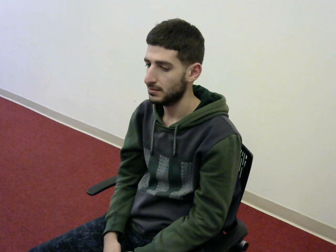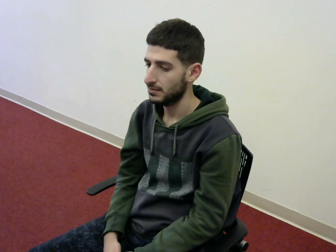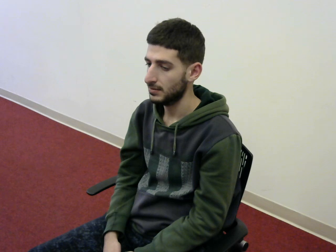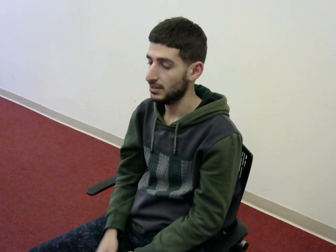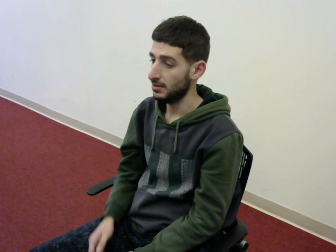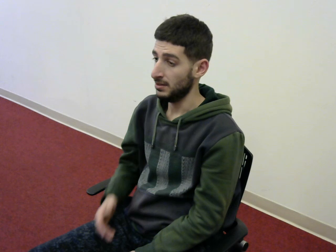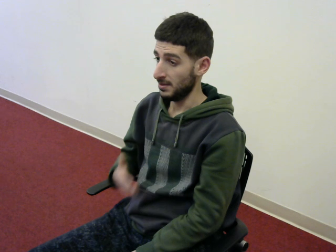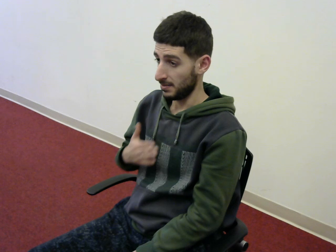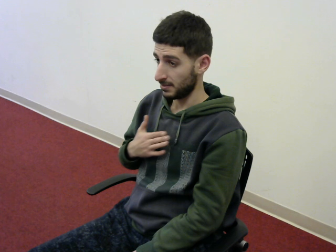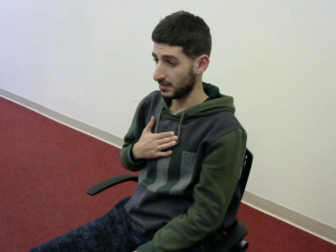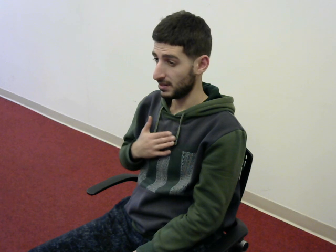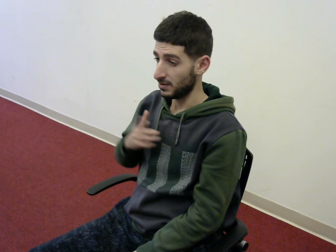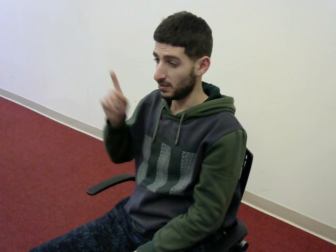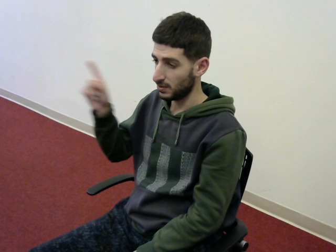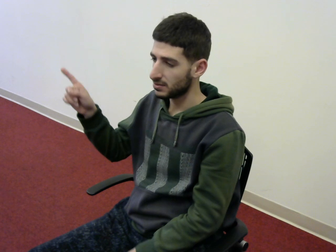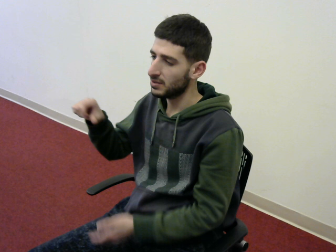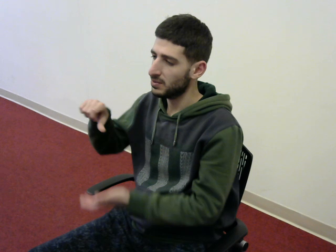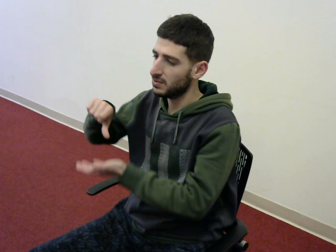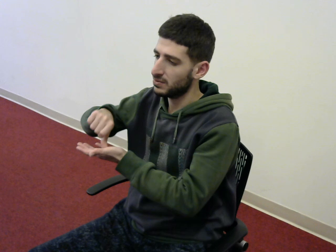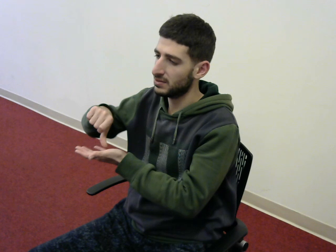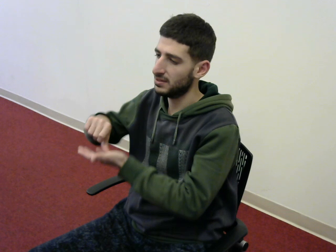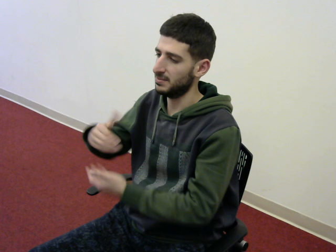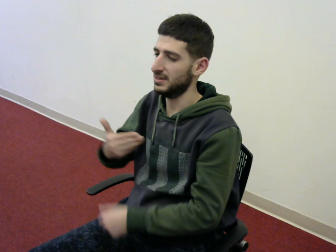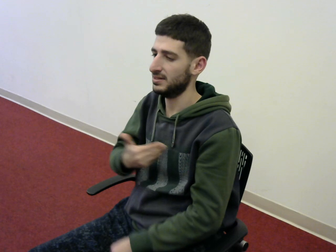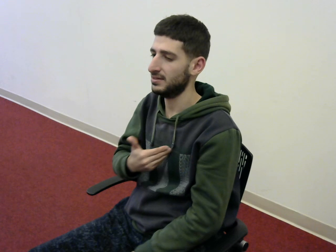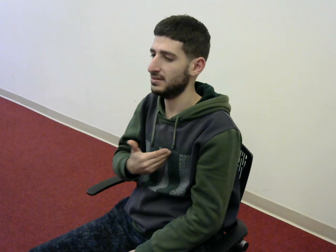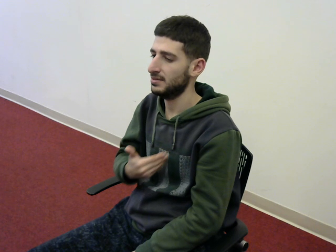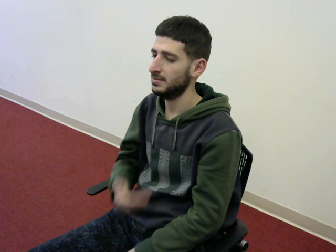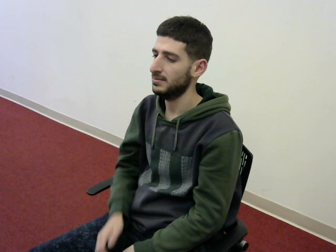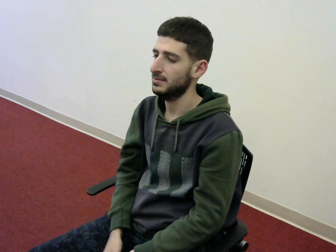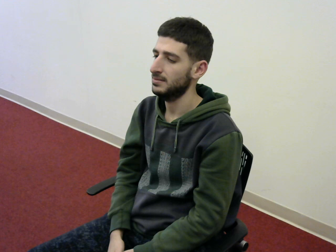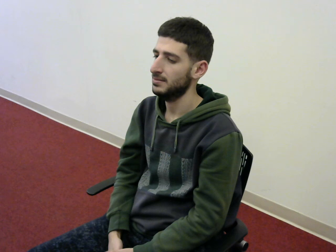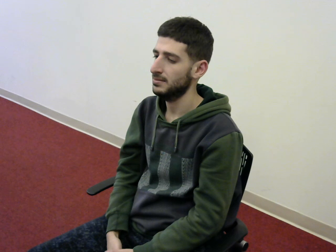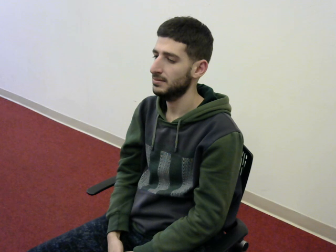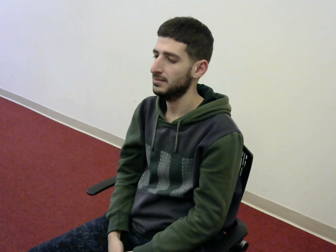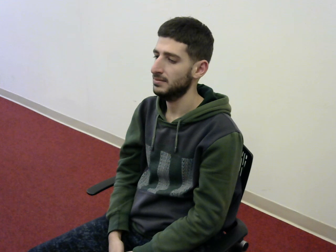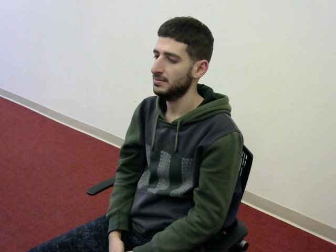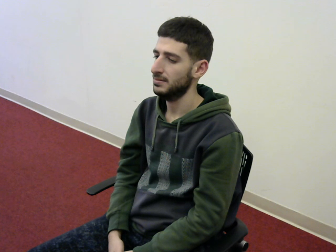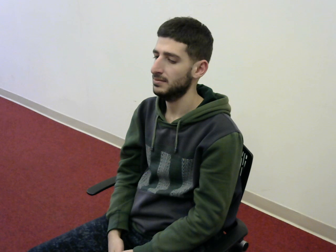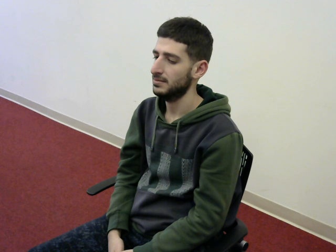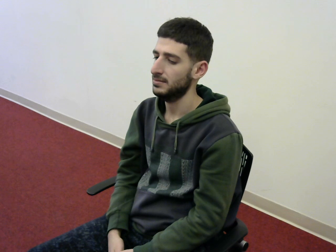Mən orda olmaq istəyərdim